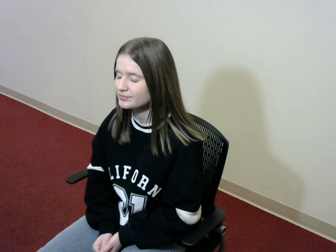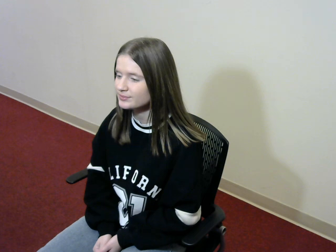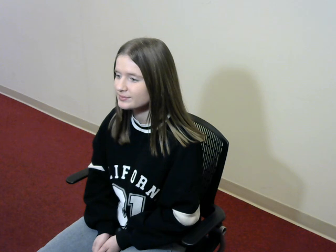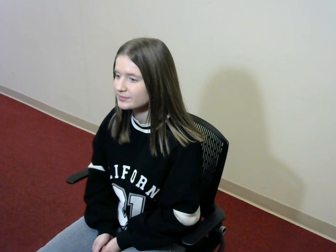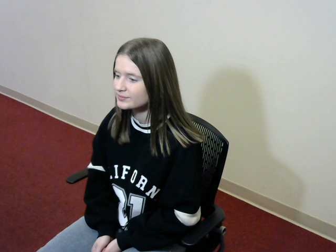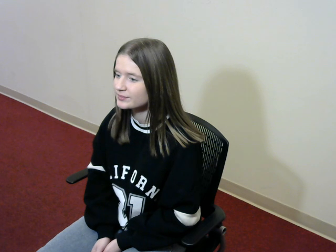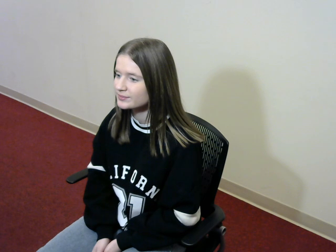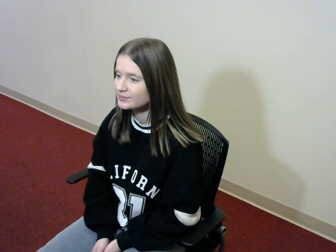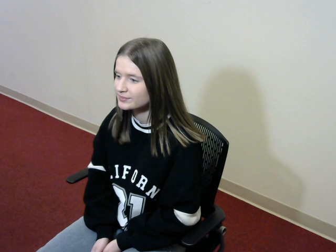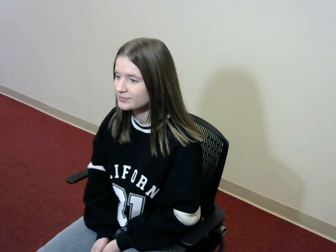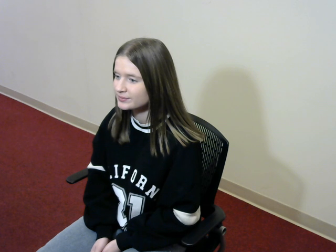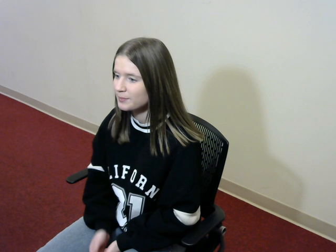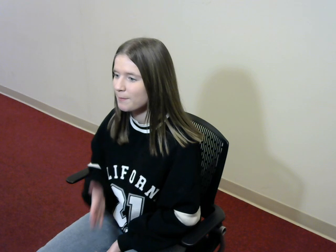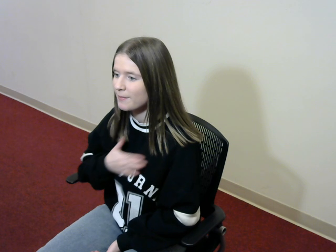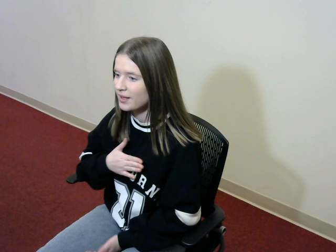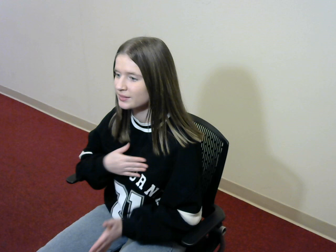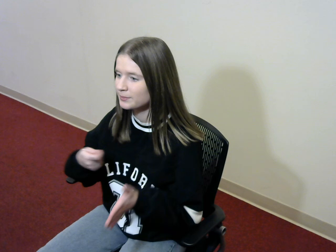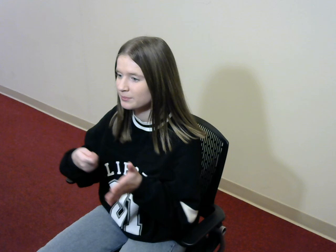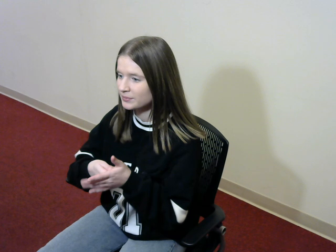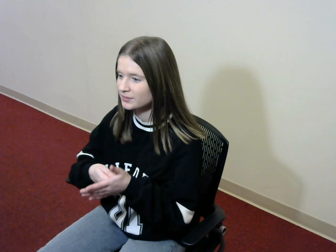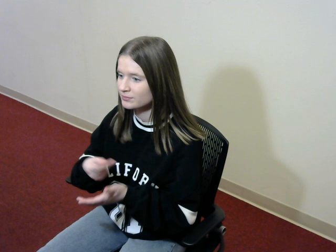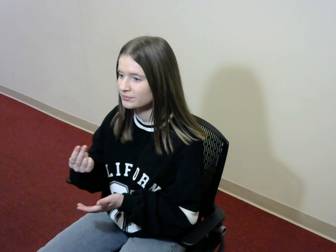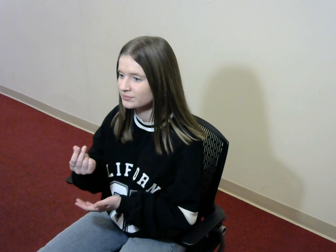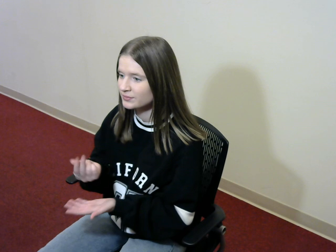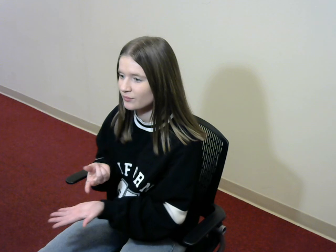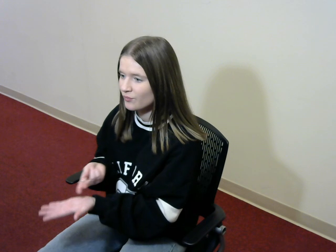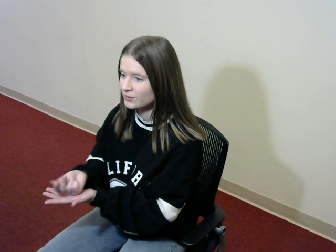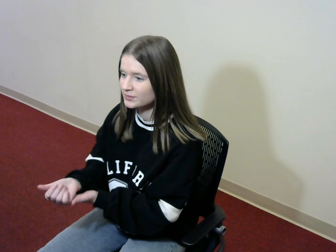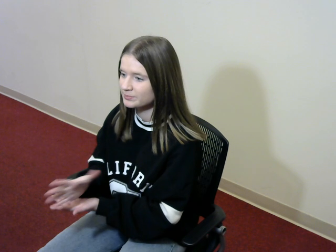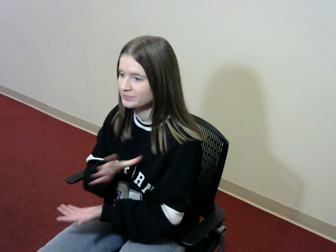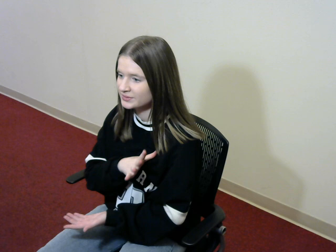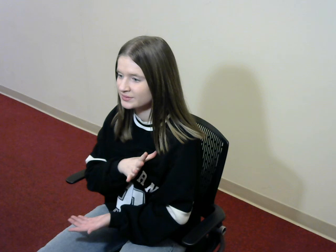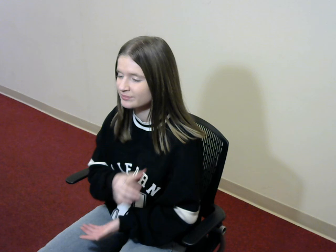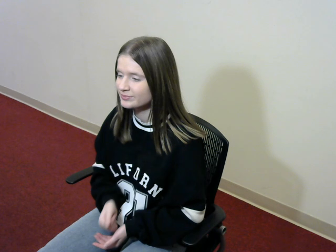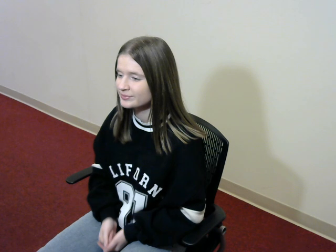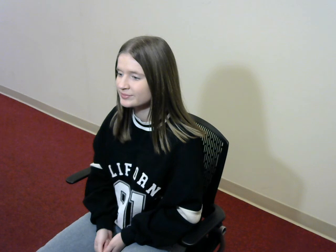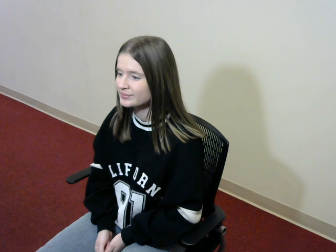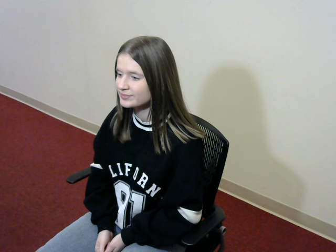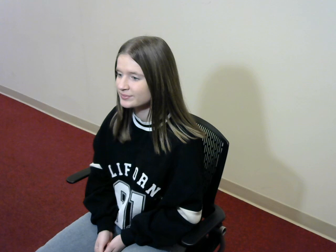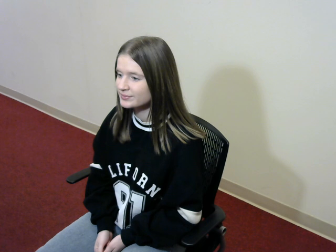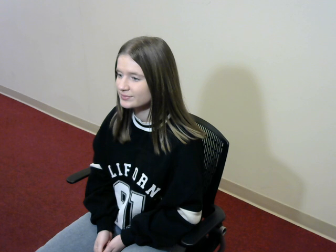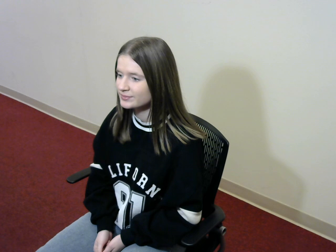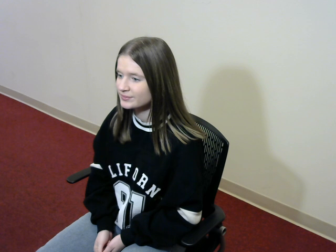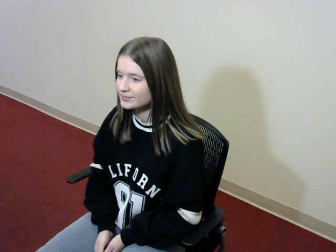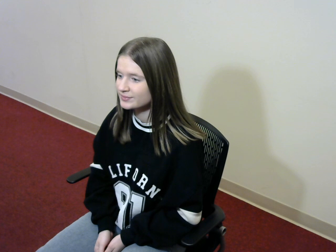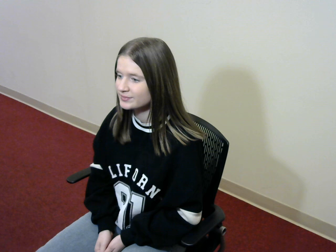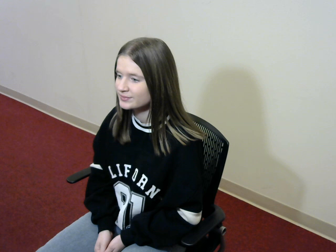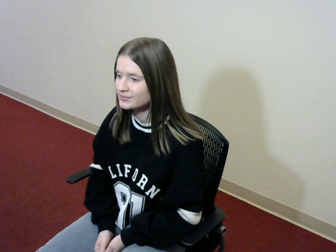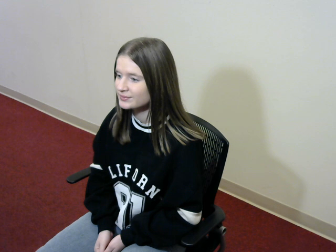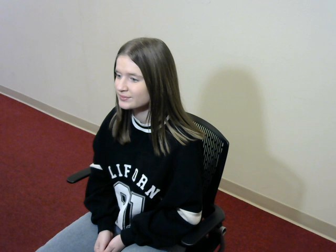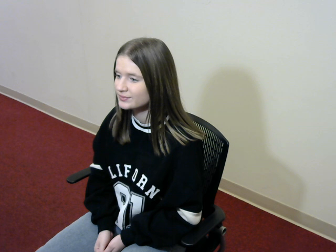Mən biletlərin pulunu ödəmişəm